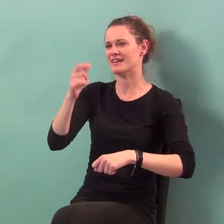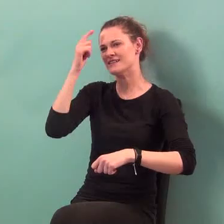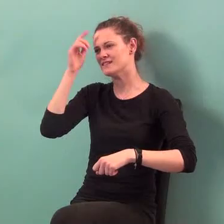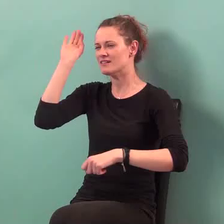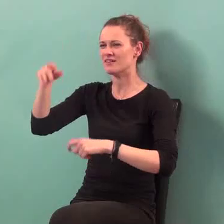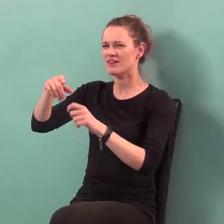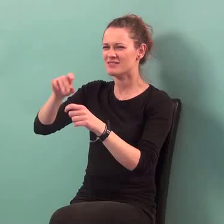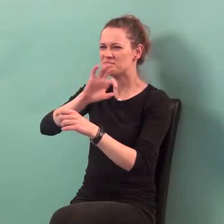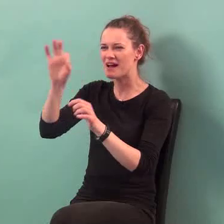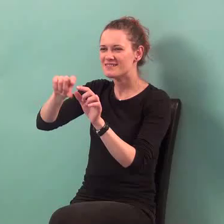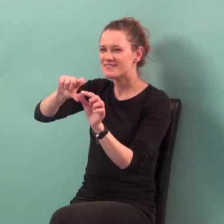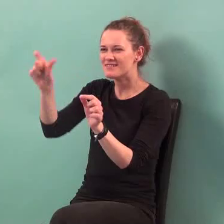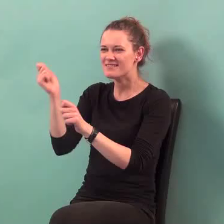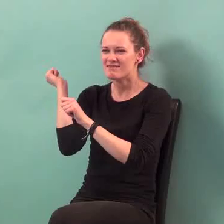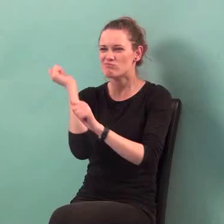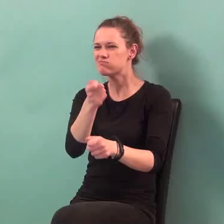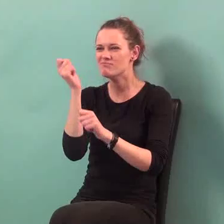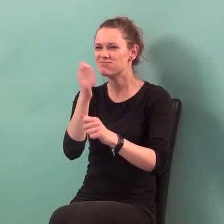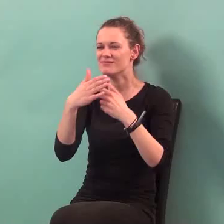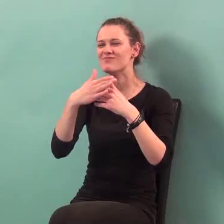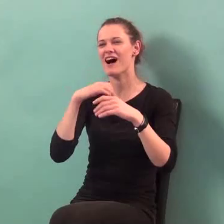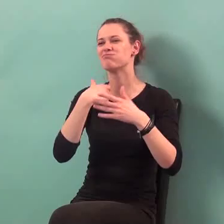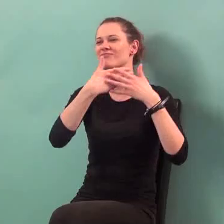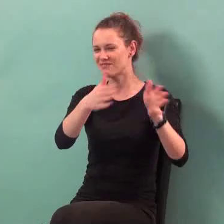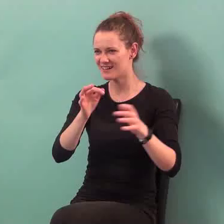Pomyśleli o specjalnym toporze, żeby otworzyć drzwi.